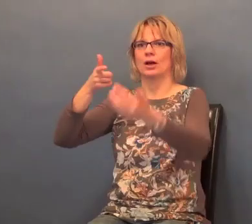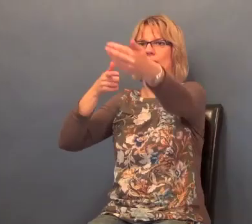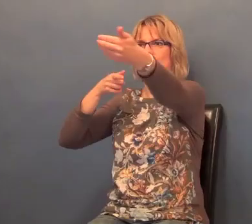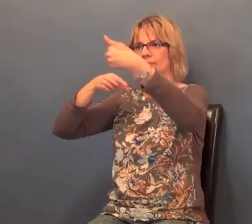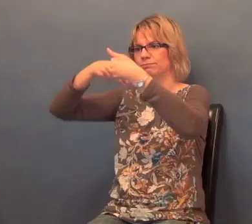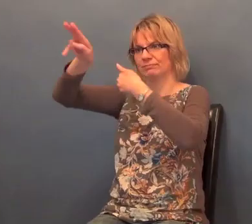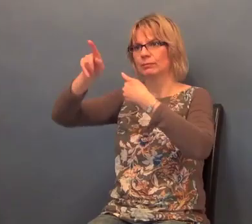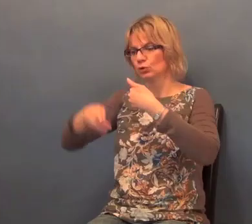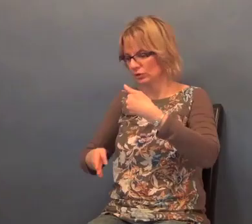Coś nadjeżdża.